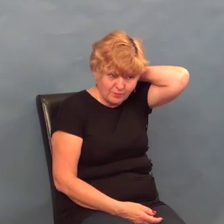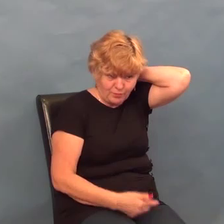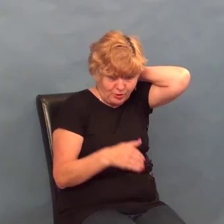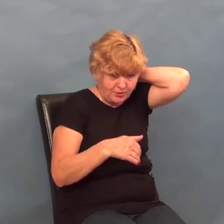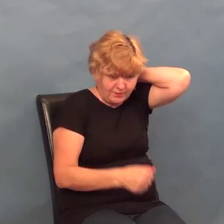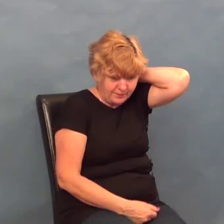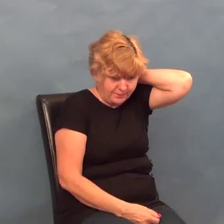Możliwe.